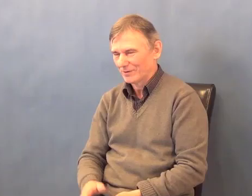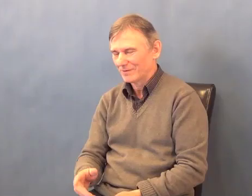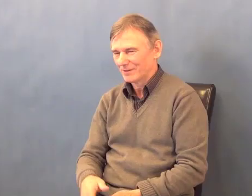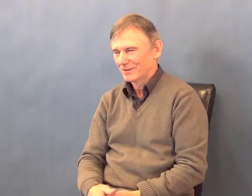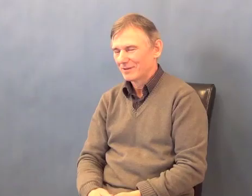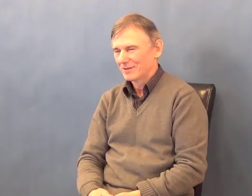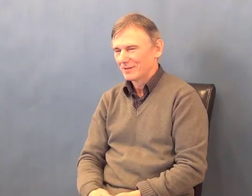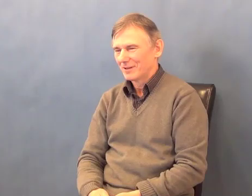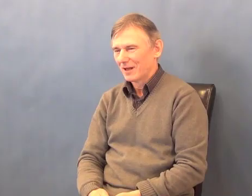Właśnie.